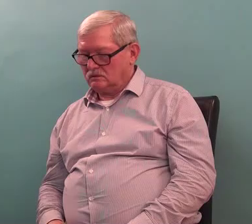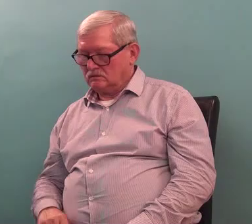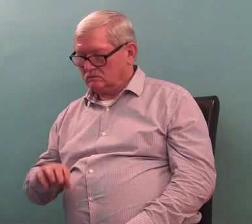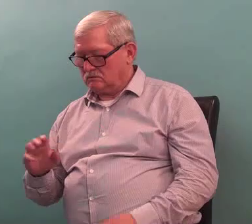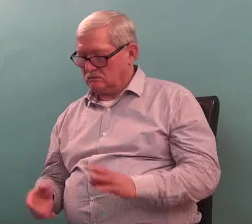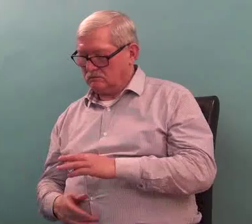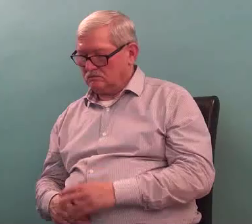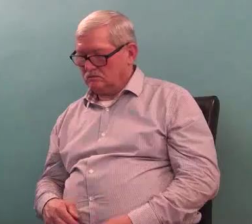Odwrócony do góry nogami.